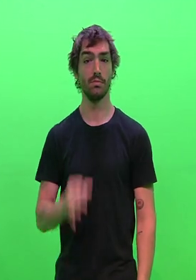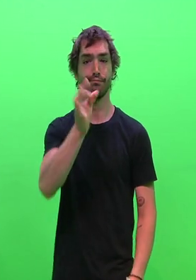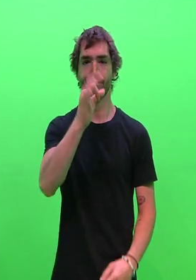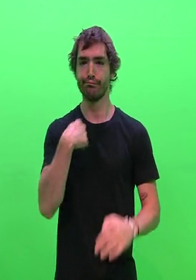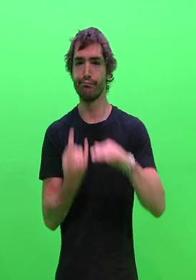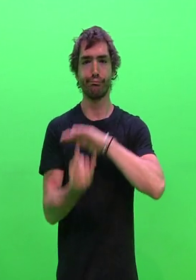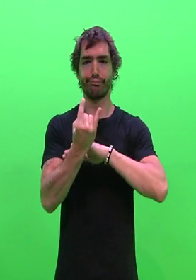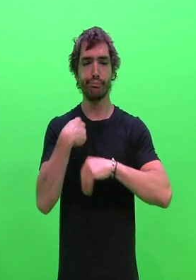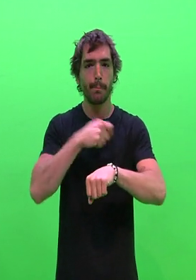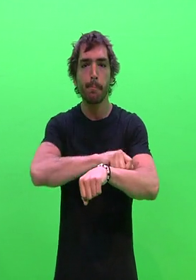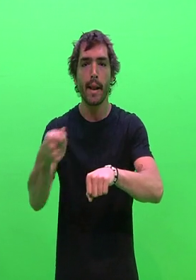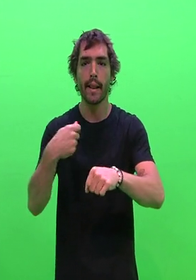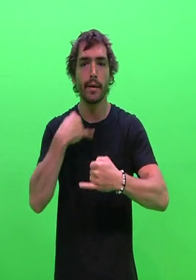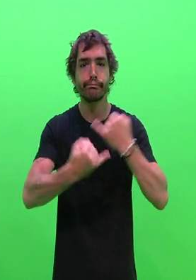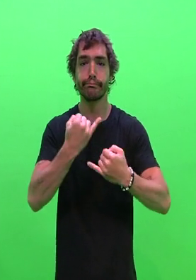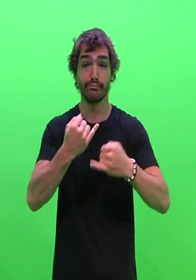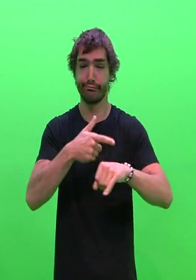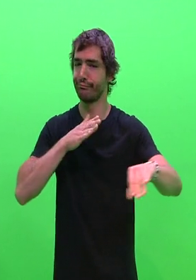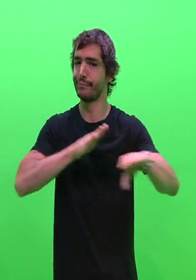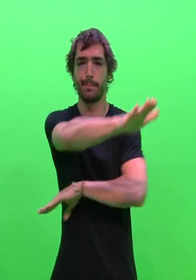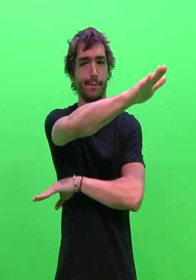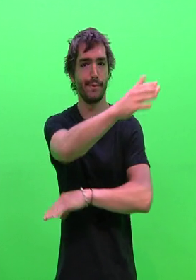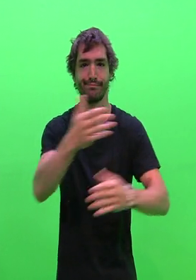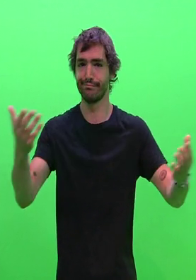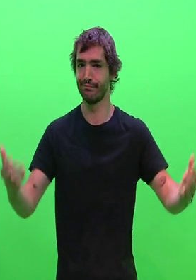Sí, tinc problemes a la pell, i és crònic.